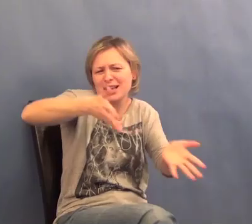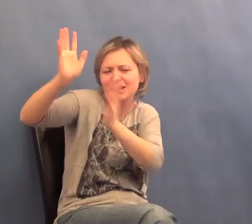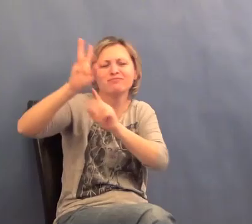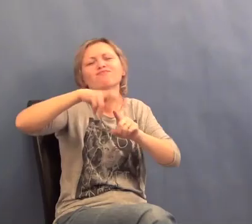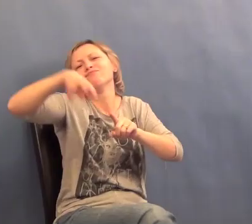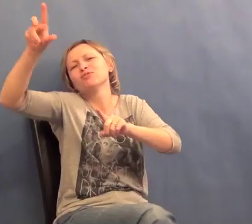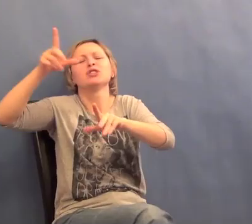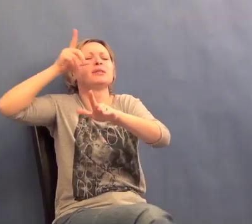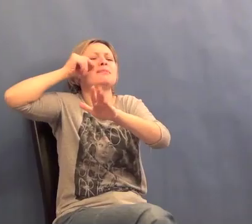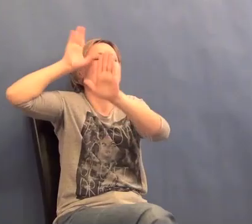Więc on idzie na górę spać.